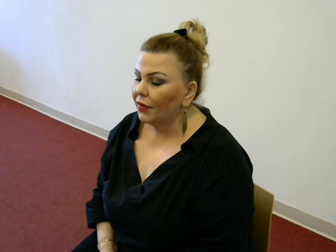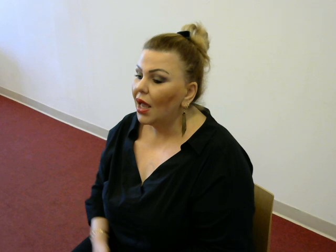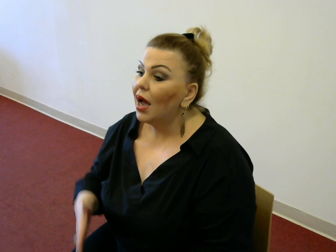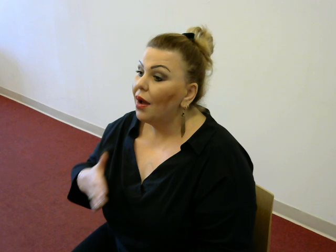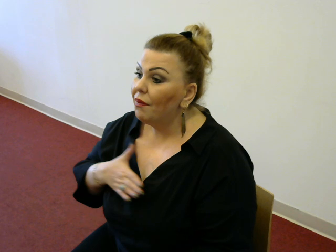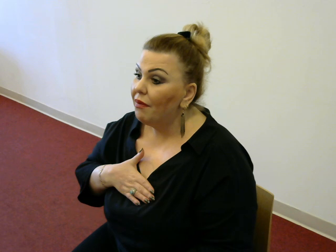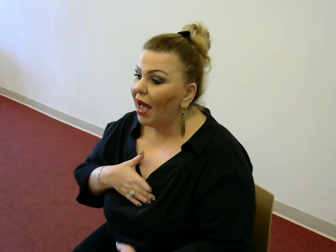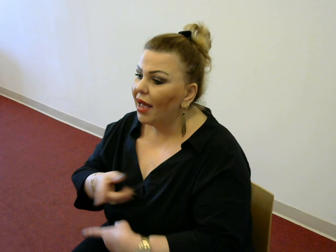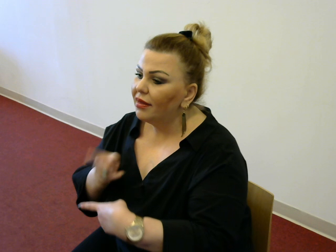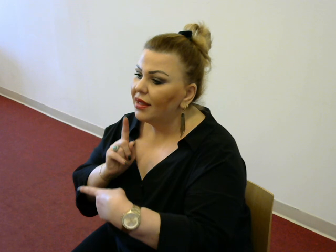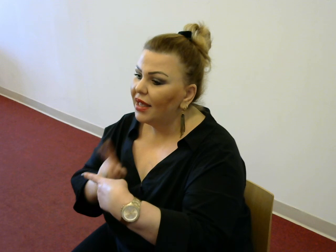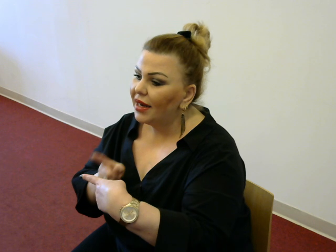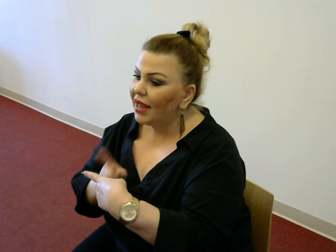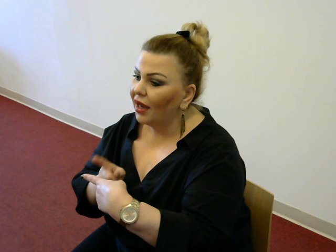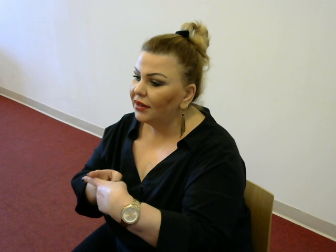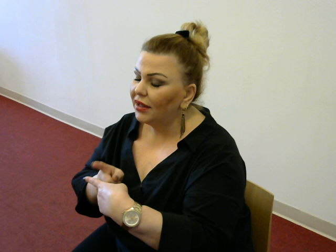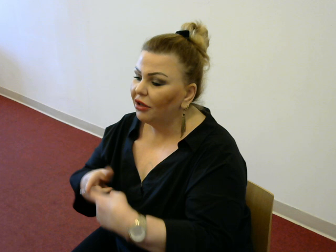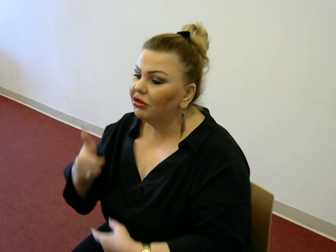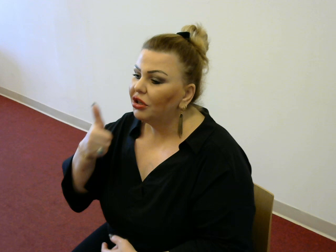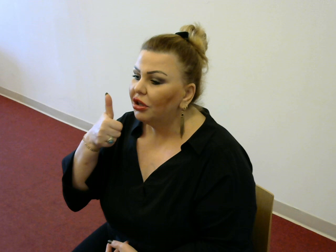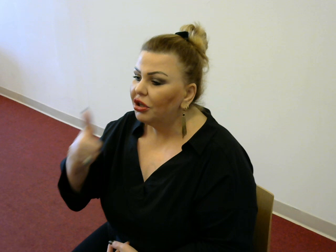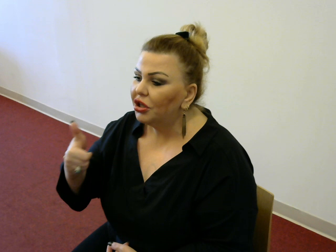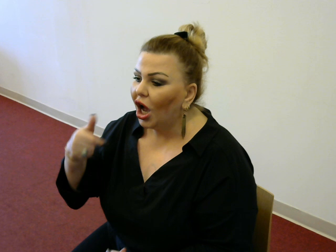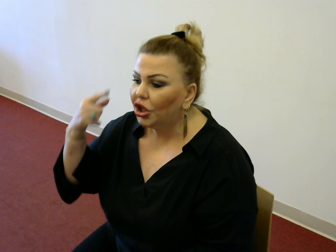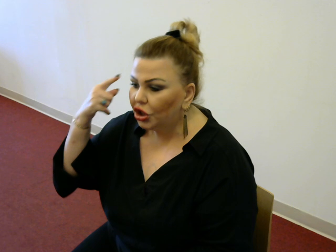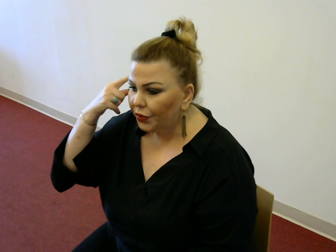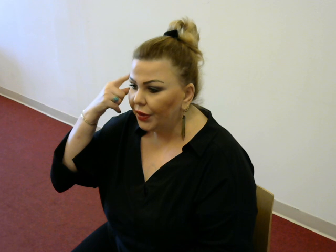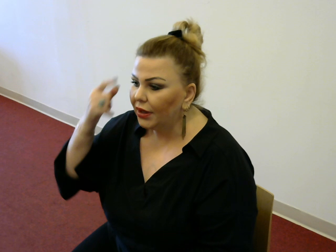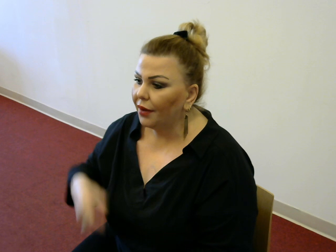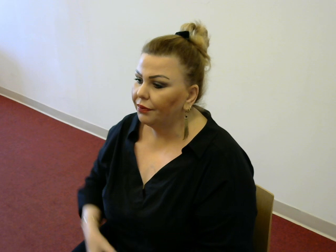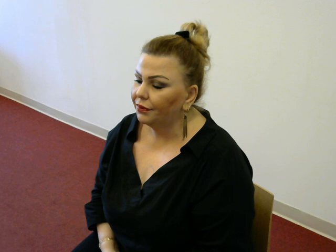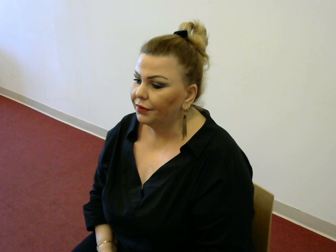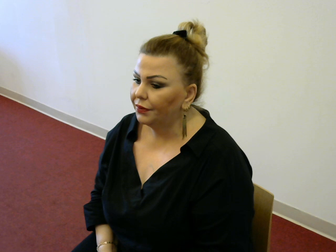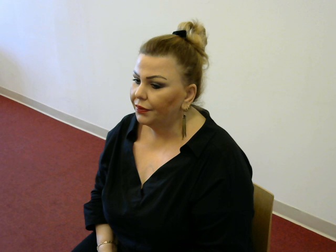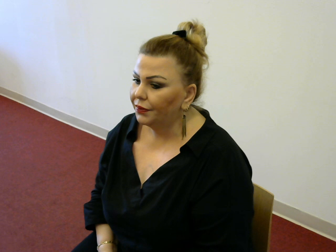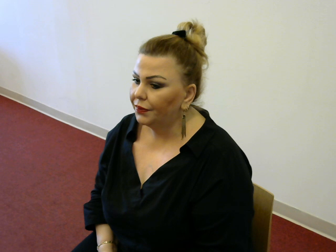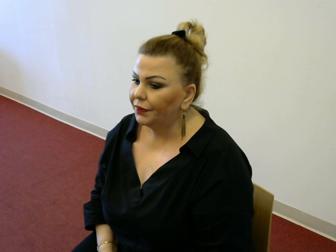Mən riyaziyyatı yaxşı bilirəm